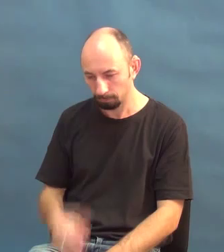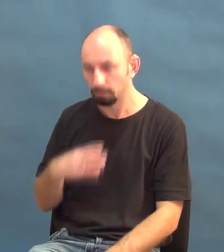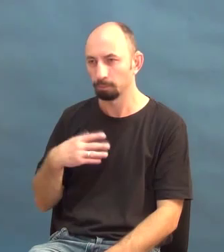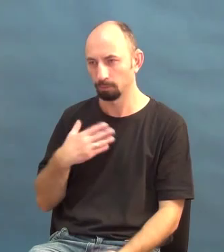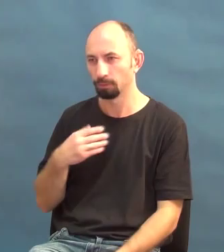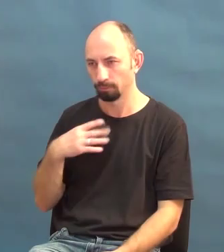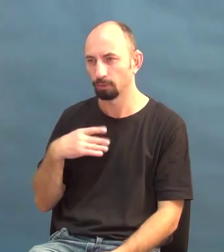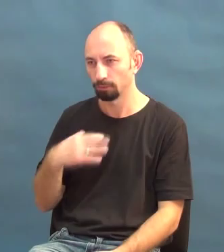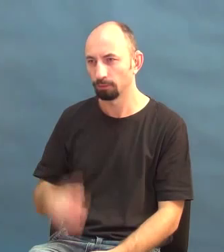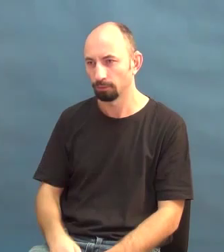Mam wolne.